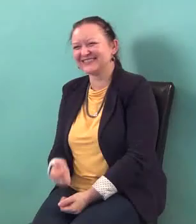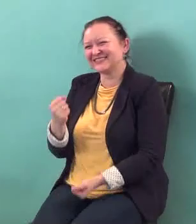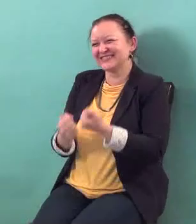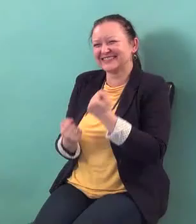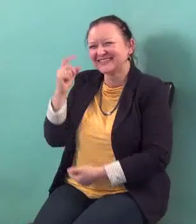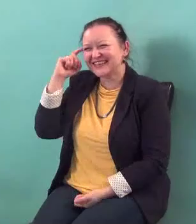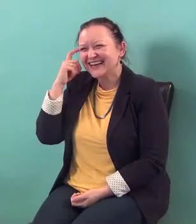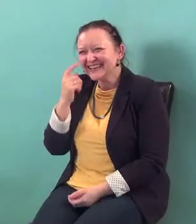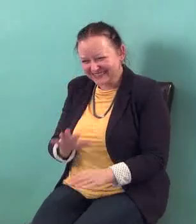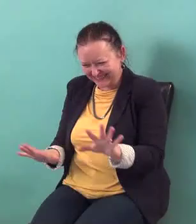Trudno zdecydować, co wybrać.